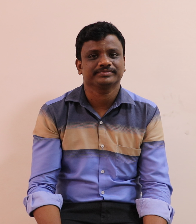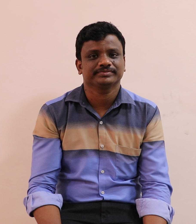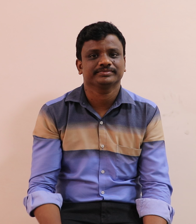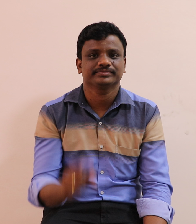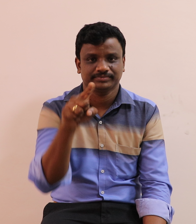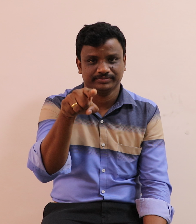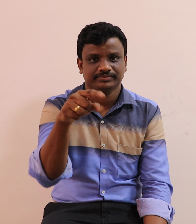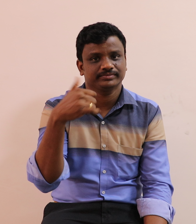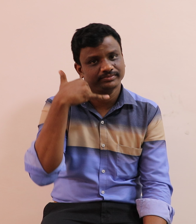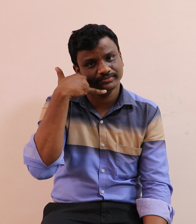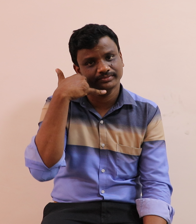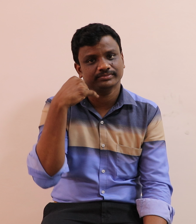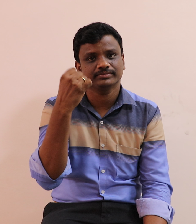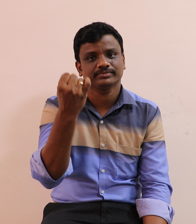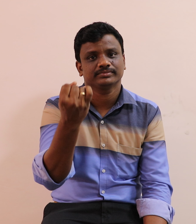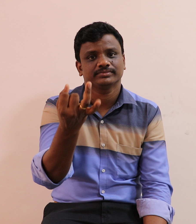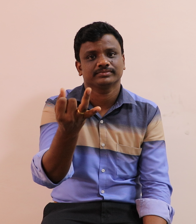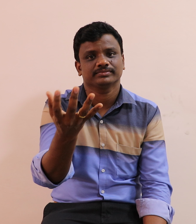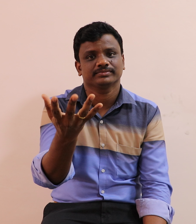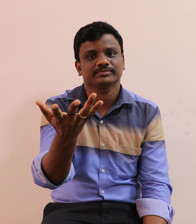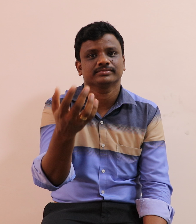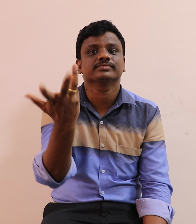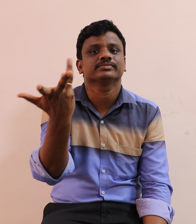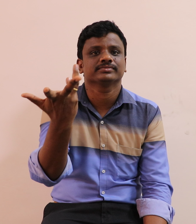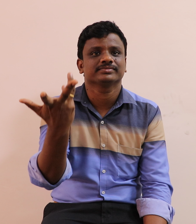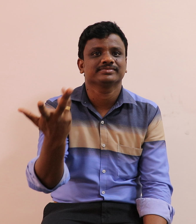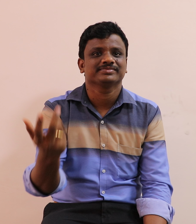what is your phone number